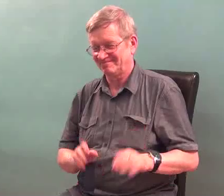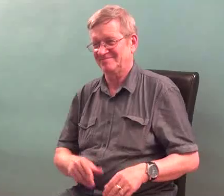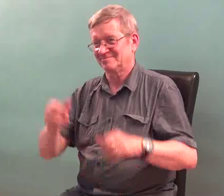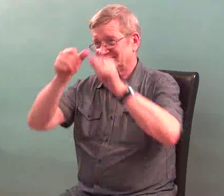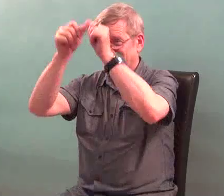Montuje szybę w oknie.